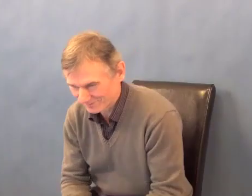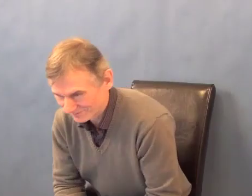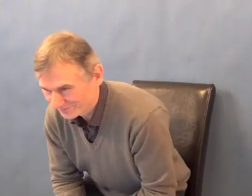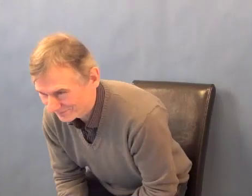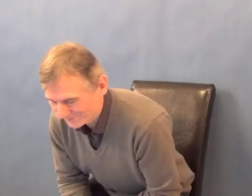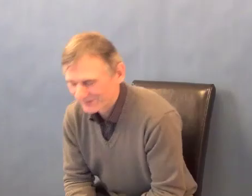Jasne.